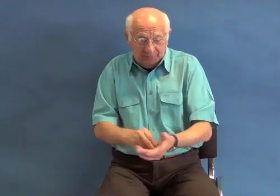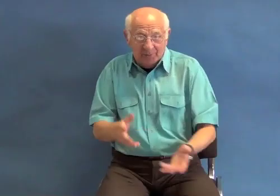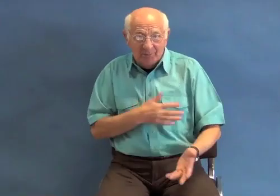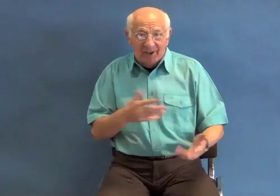Niepotrzebne.